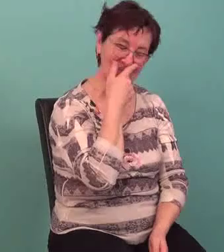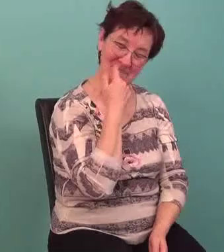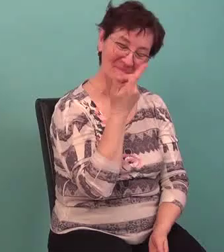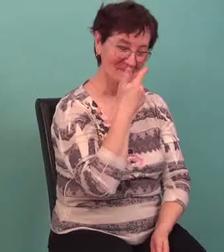Tak.